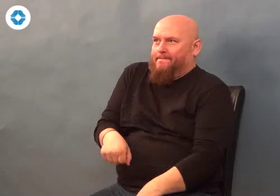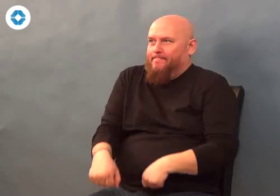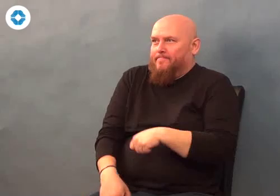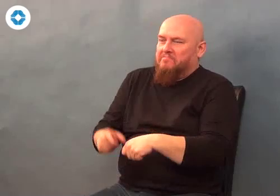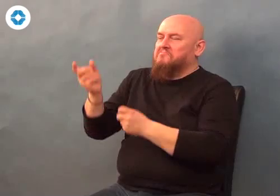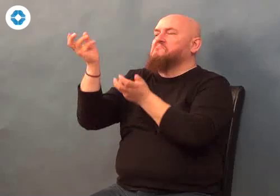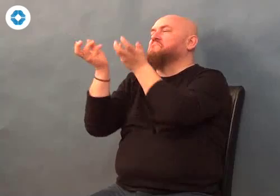Mężczyzna nadal zrywa owoce.